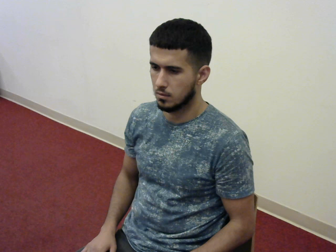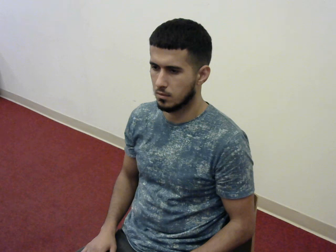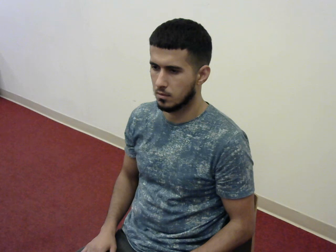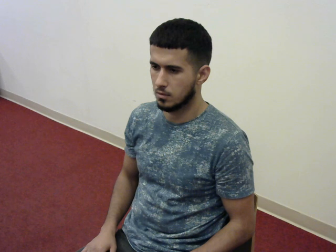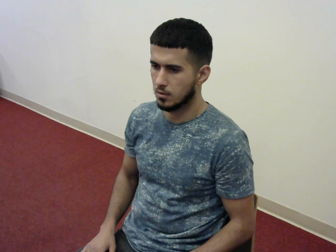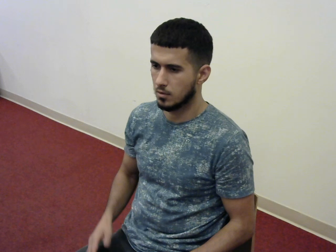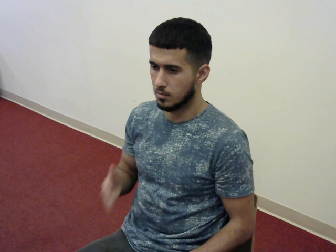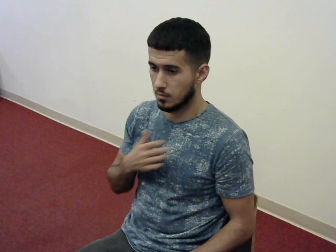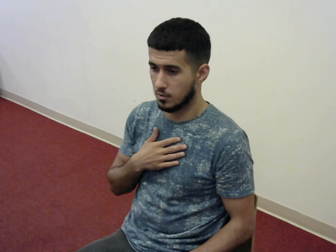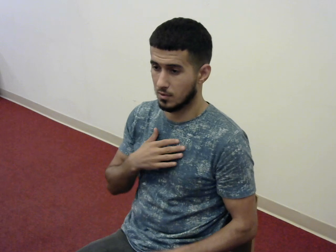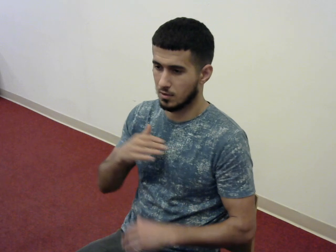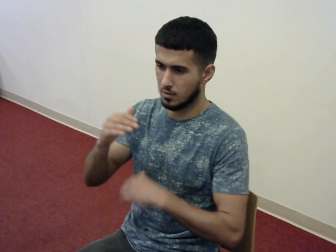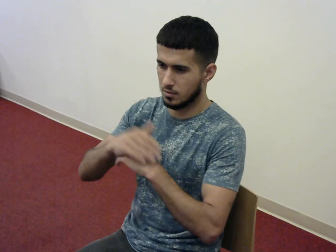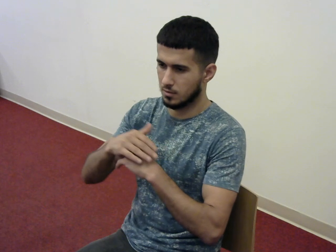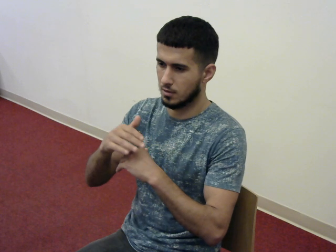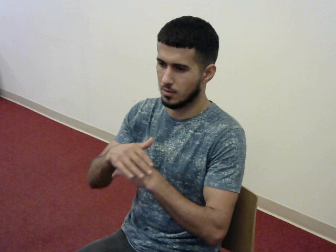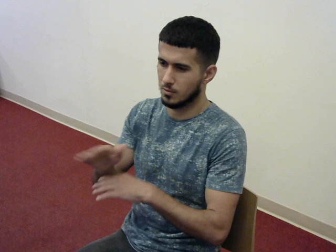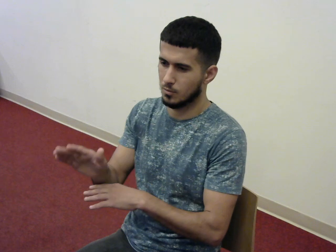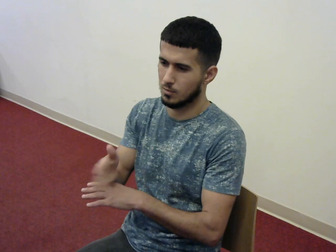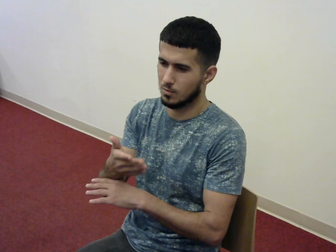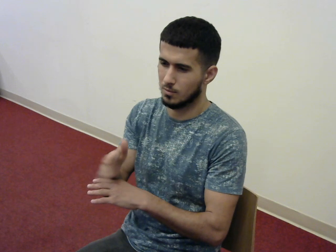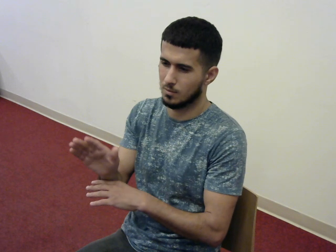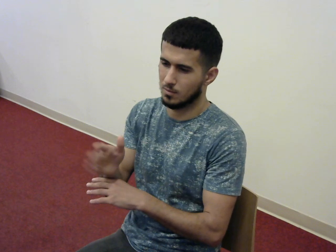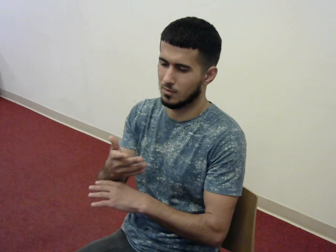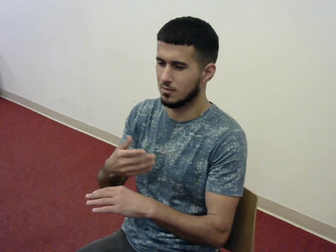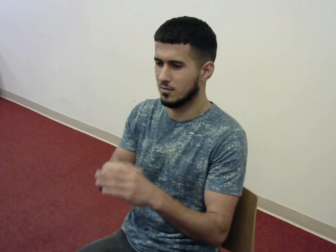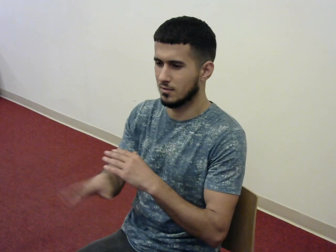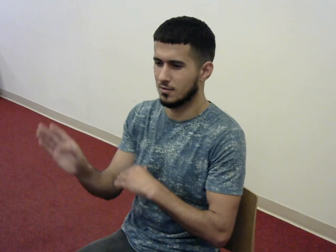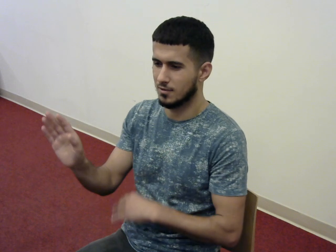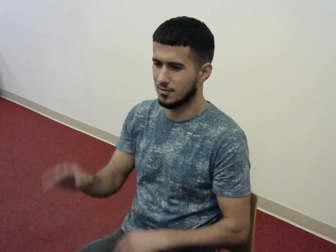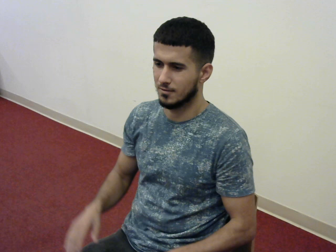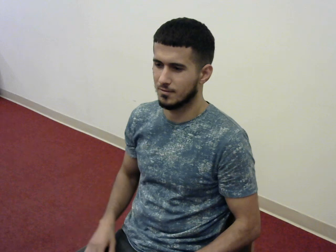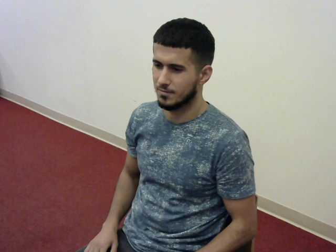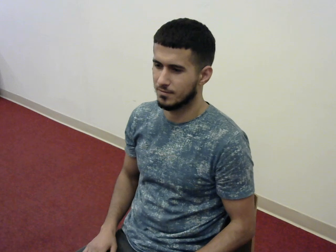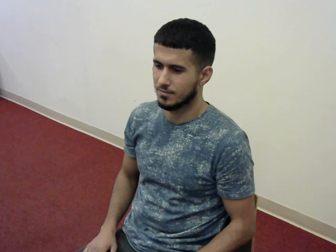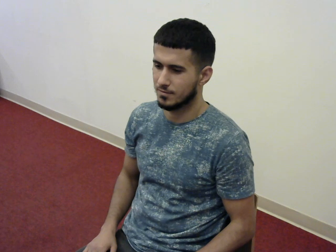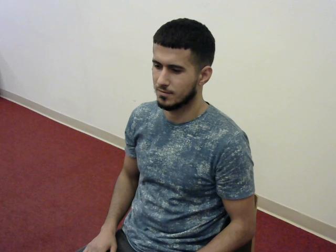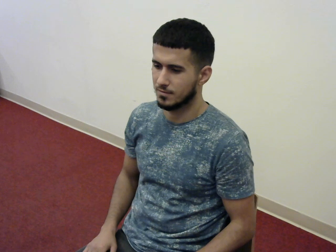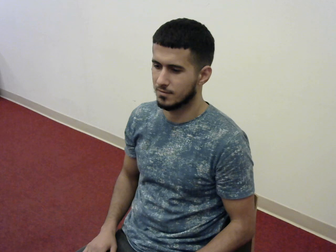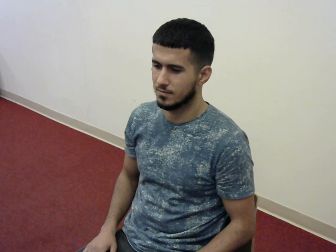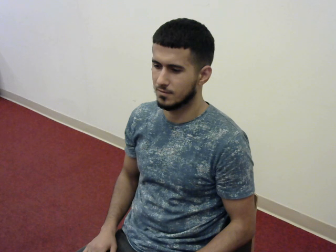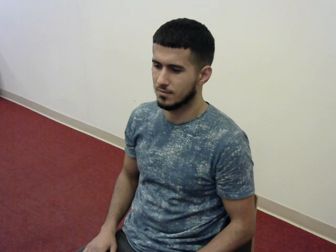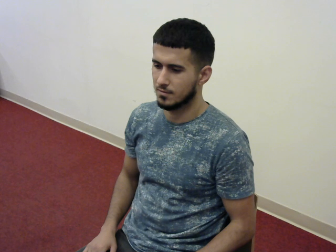Mən axşamlar gəzməyə çıxıram